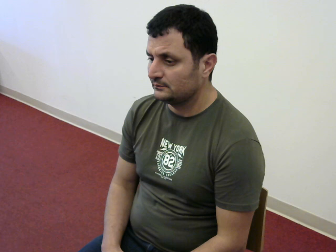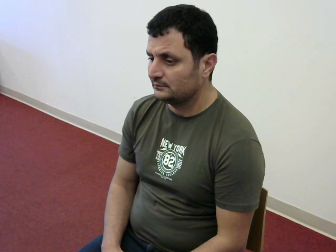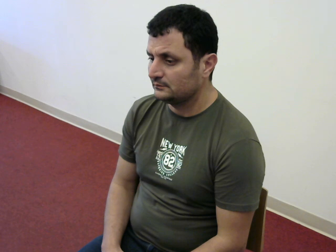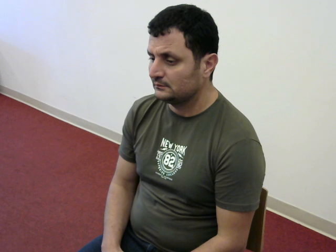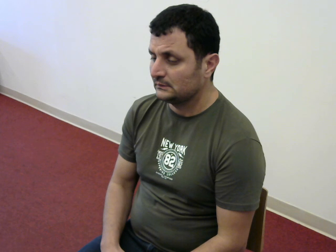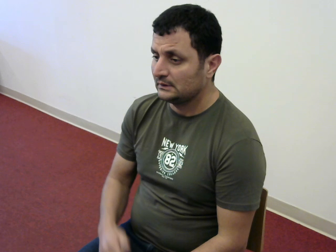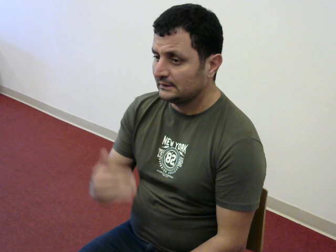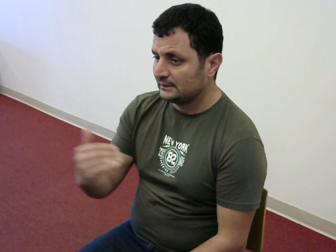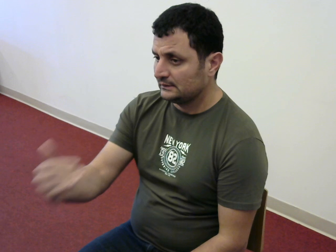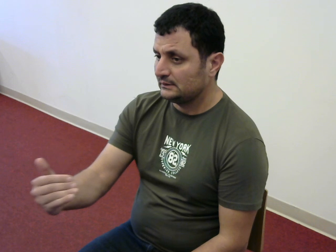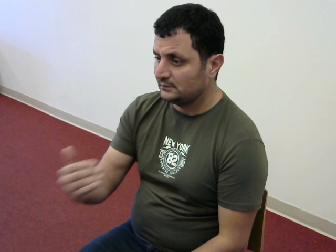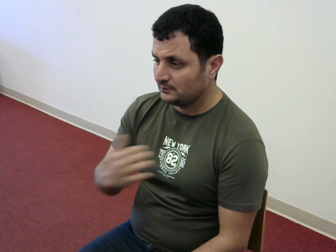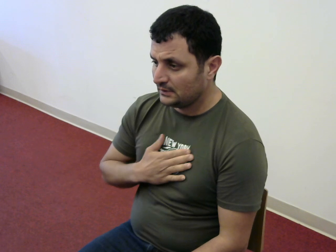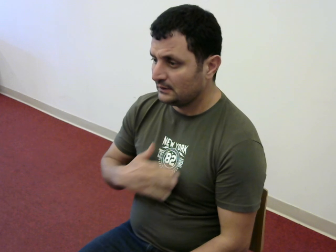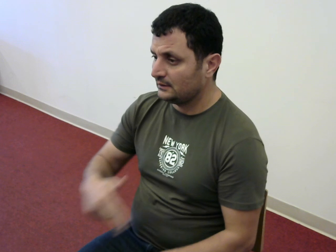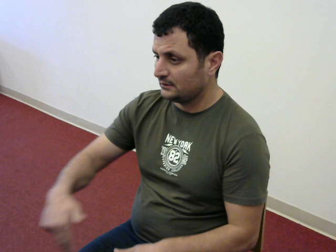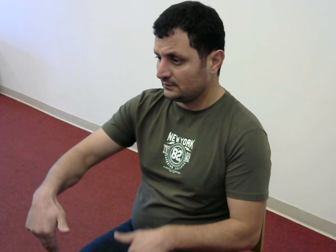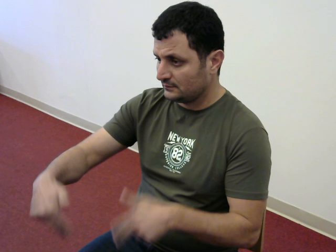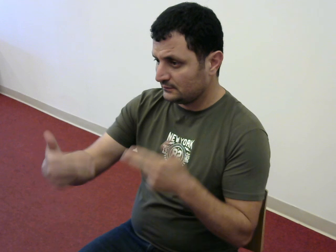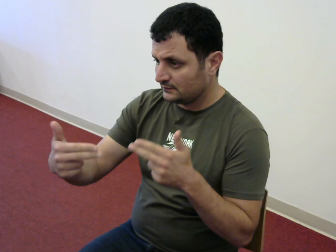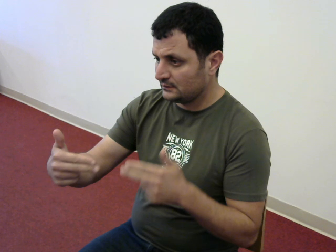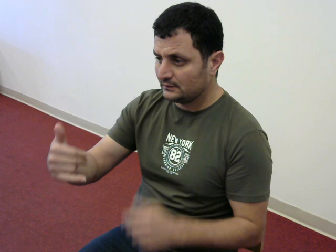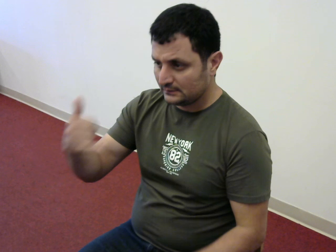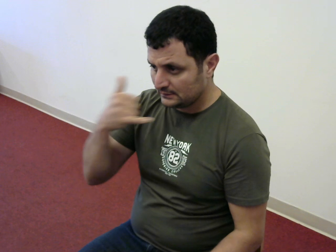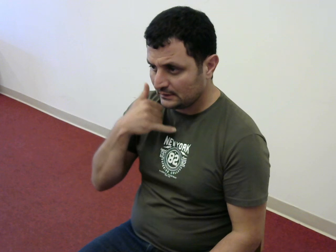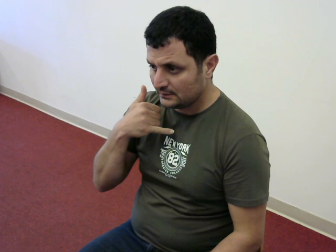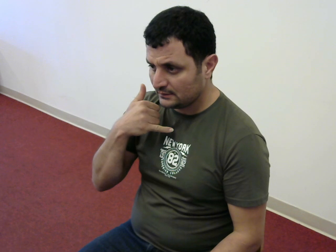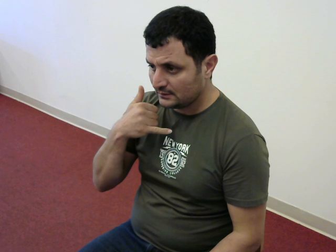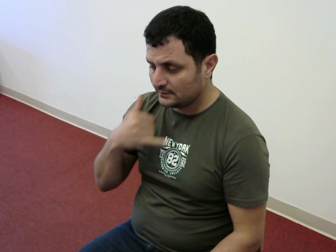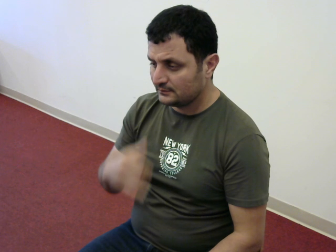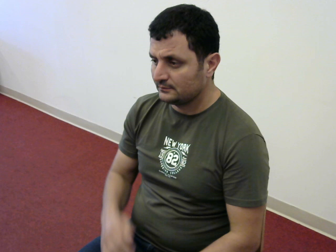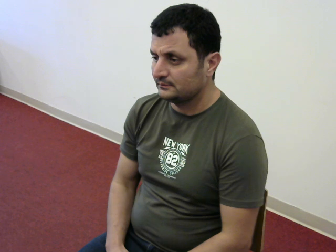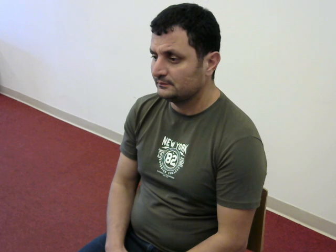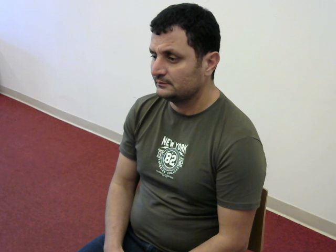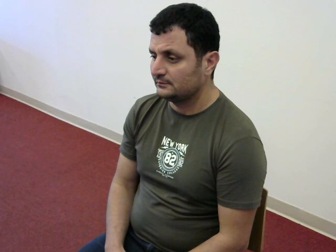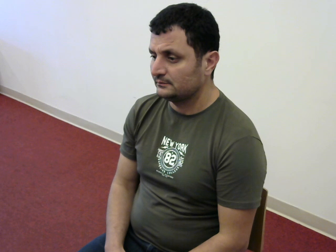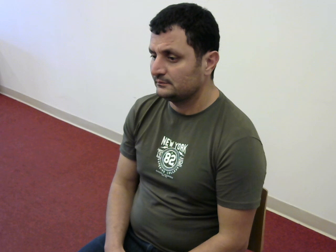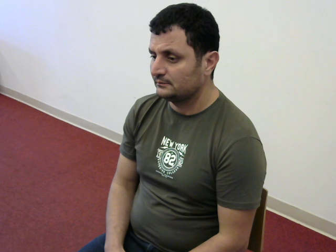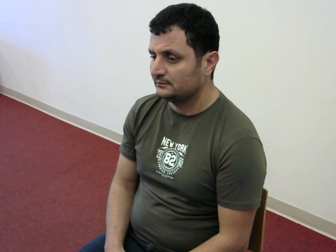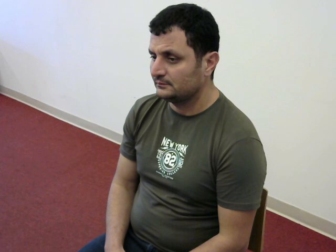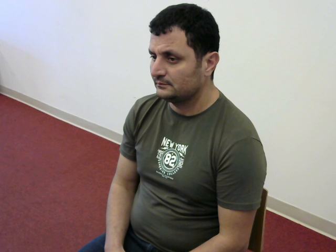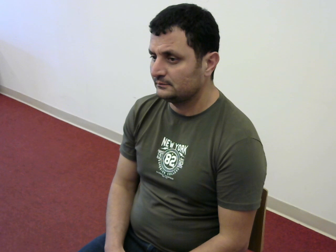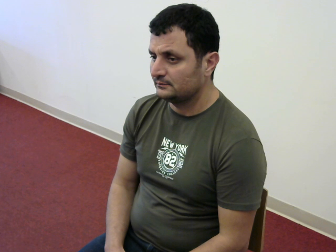Siz mənə video zəng edin